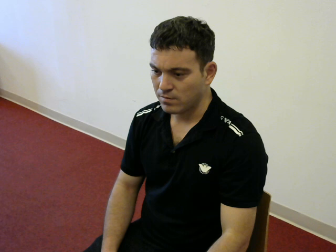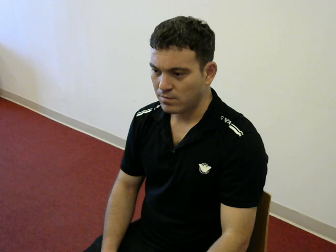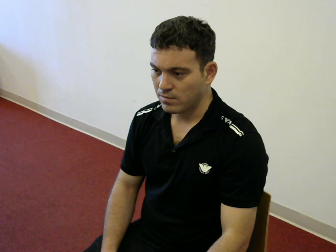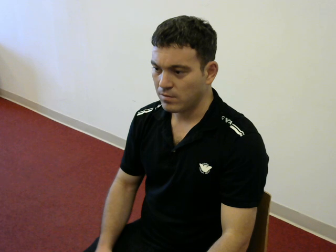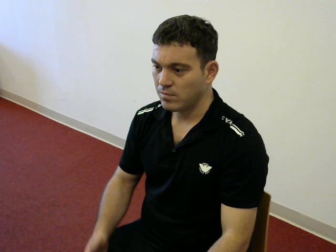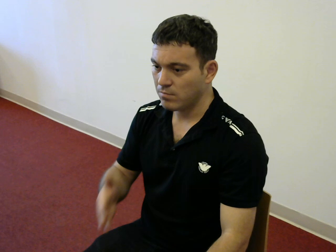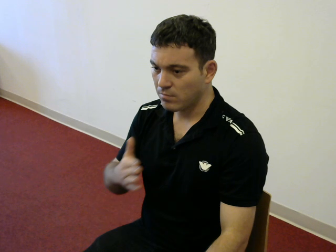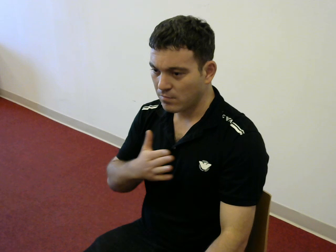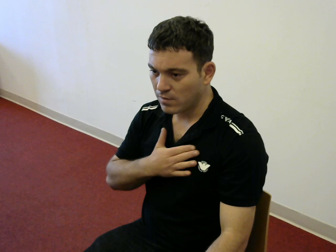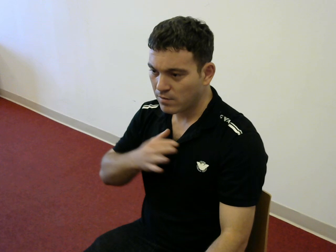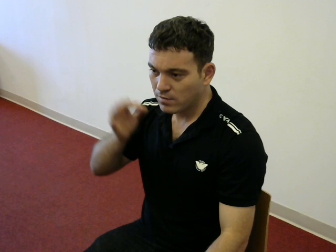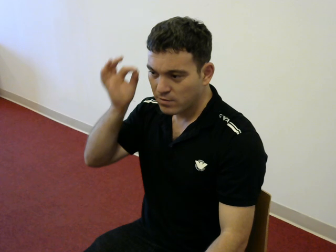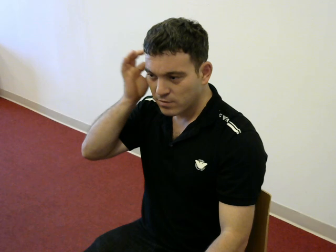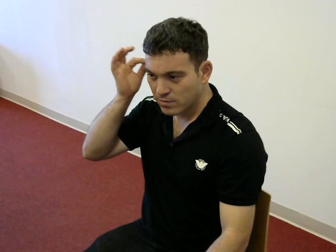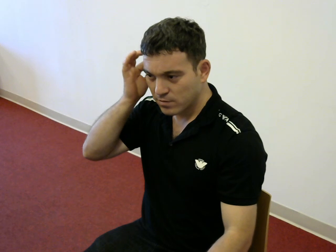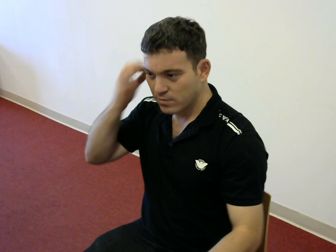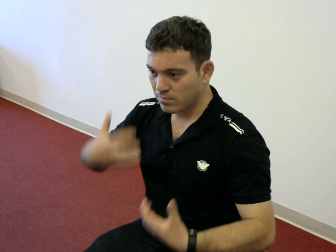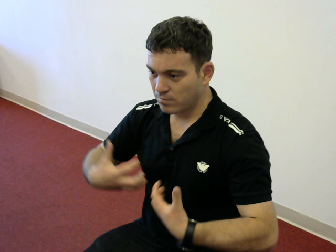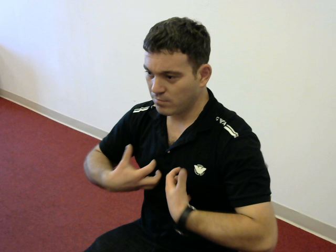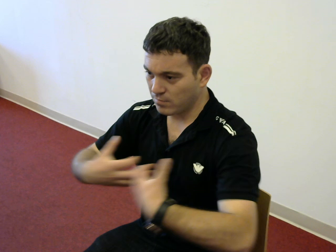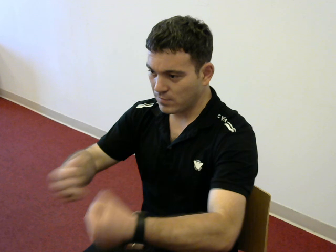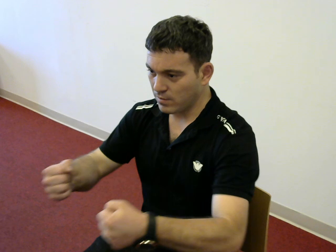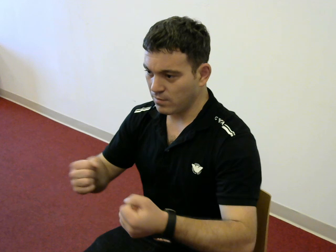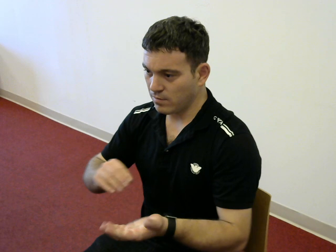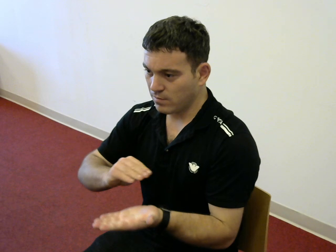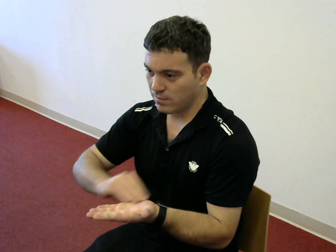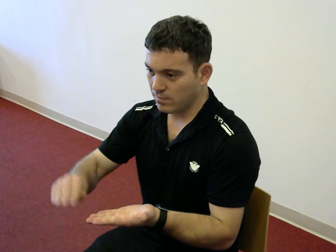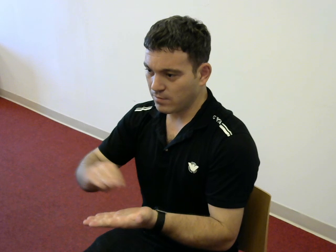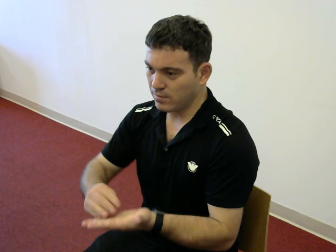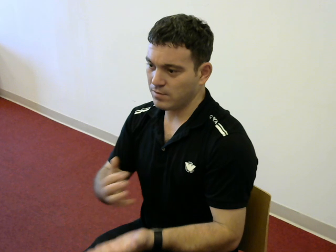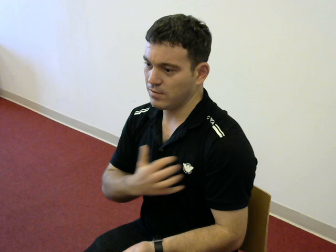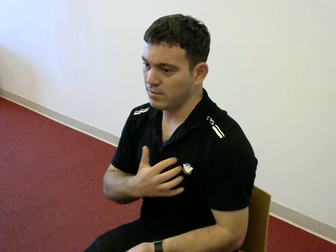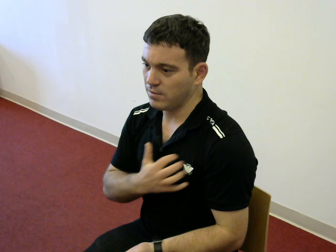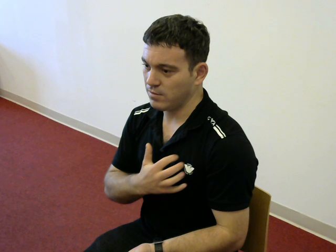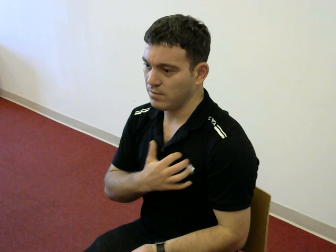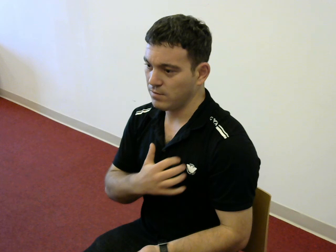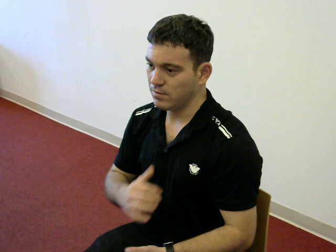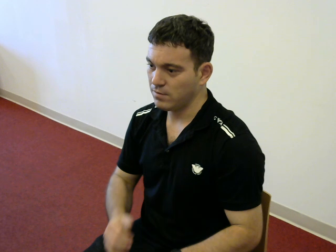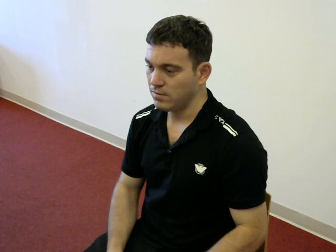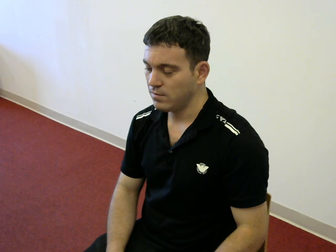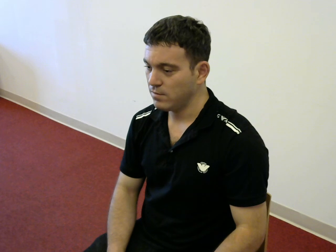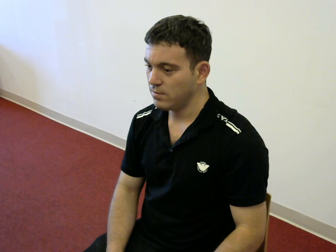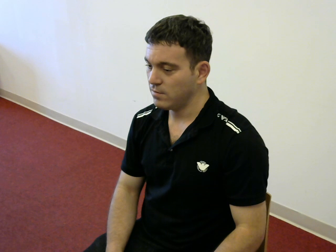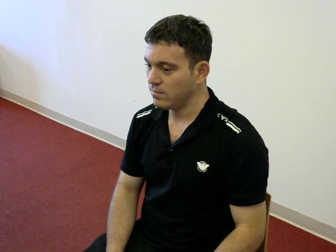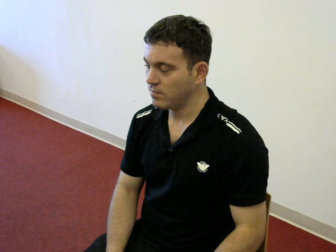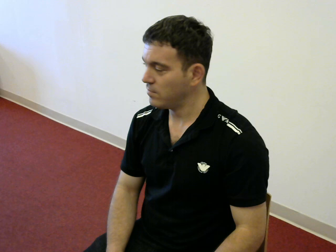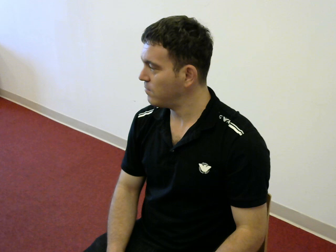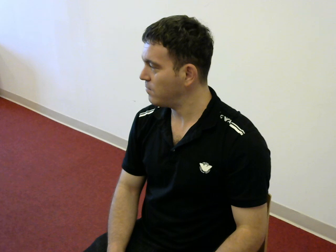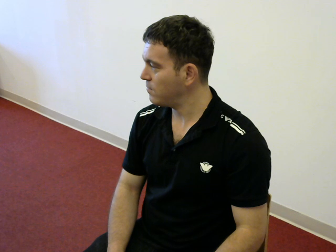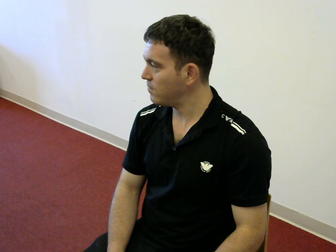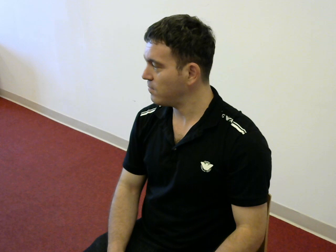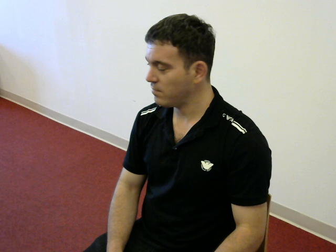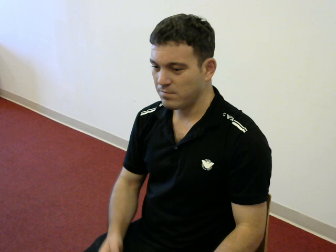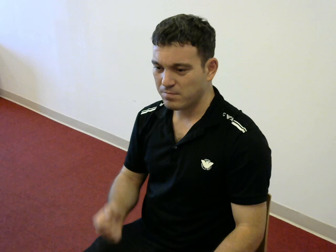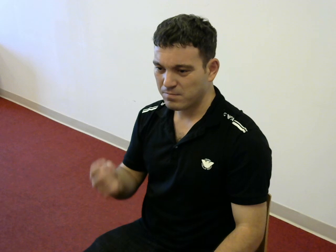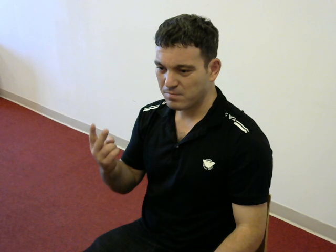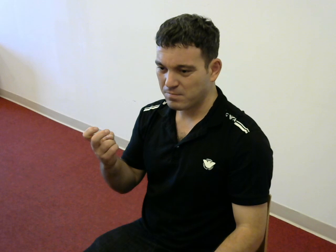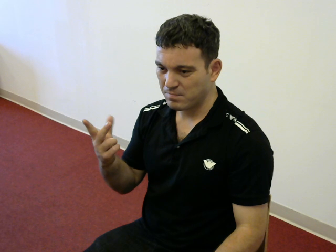Mən həkimin qəbuluna yazılmaq istəyirəm